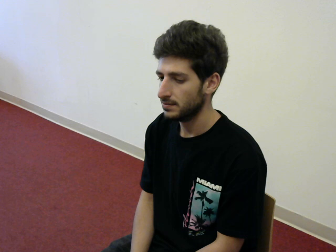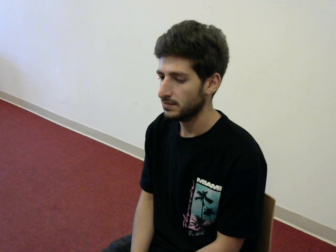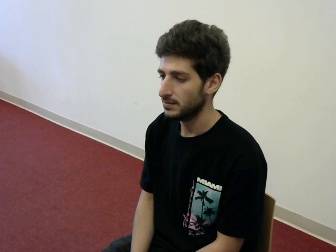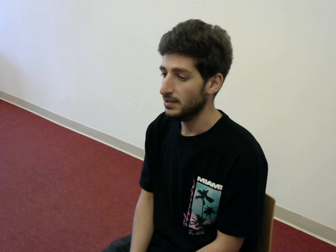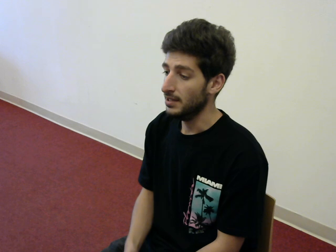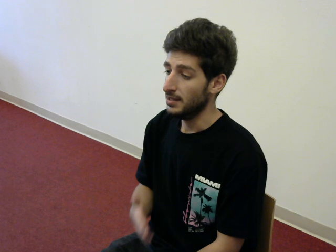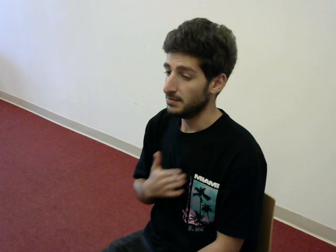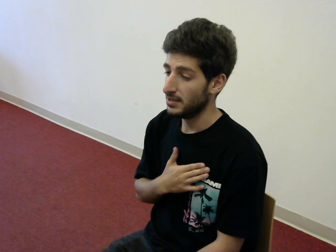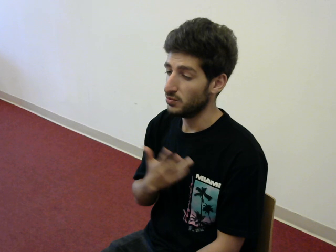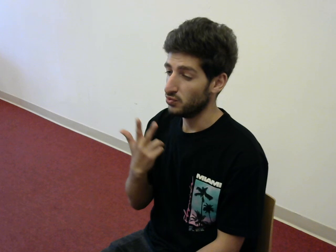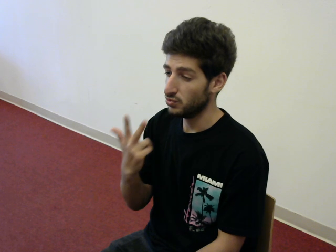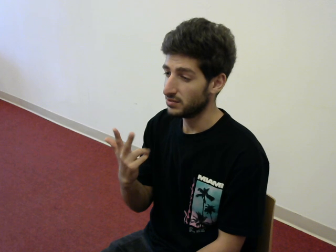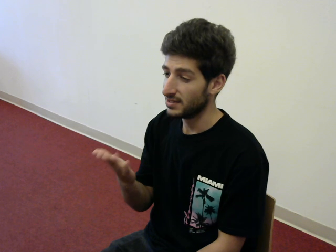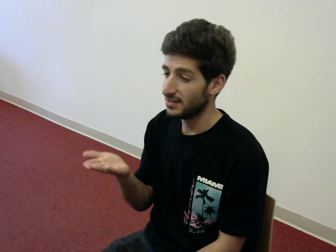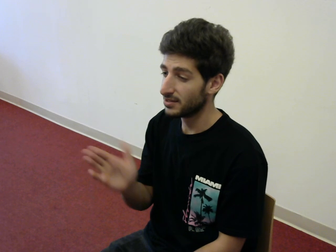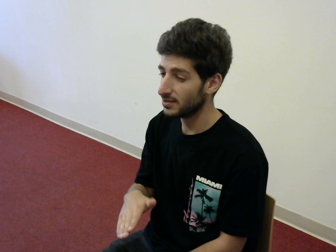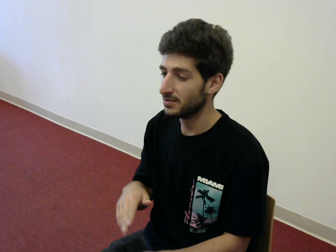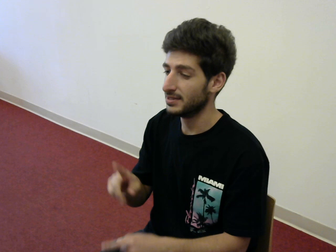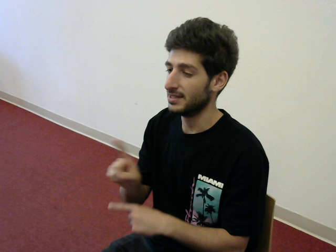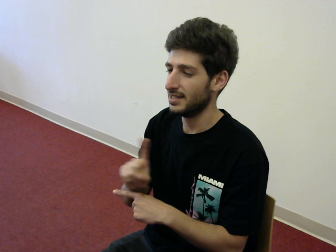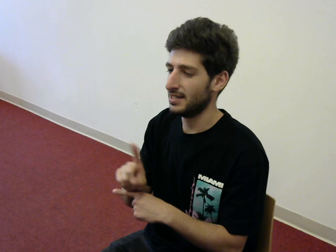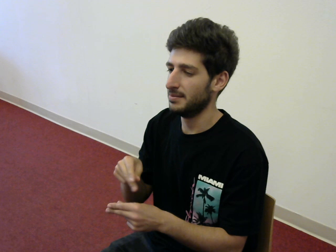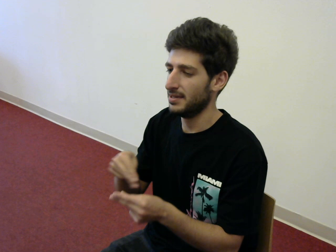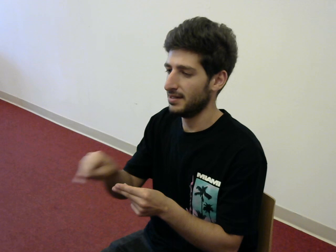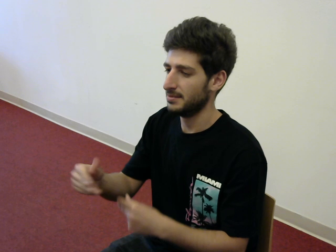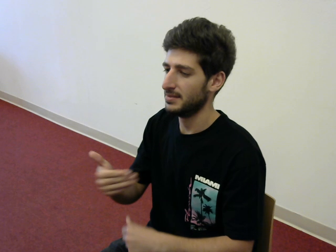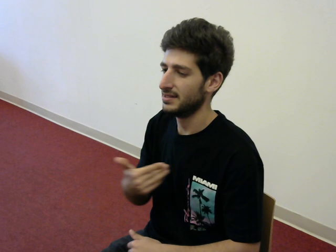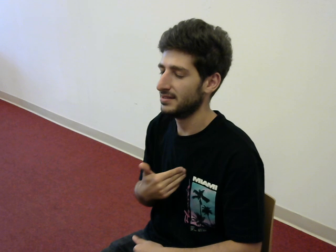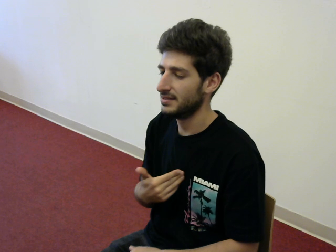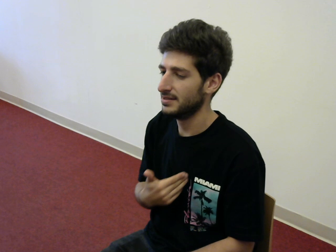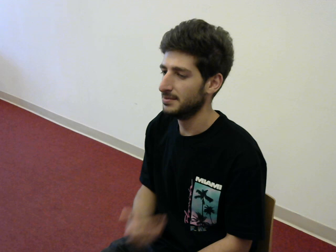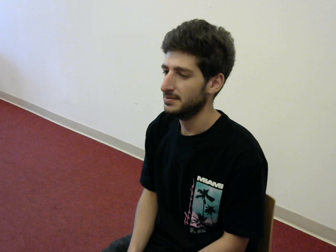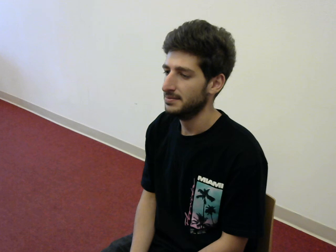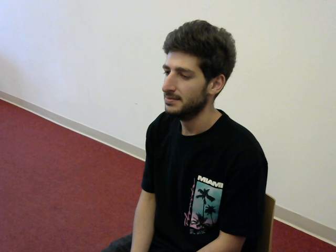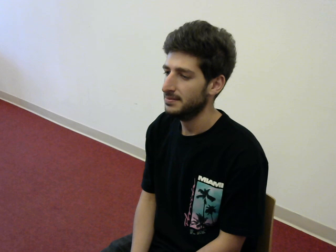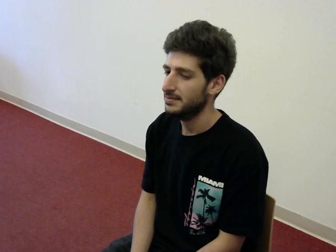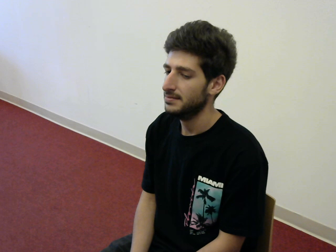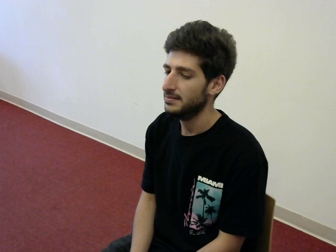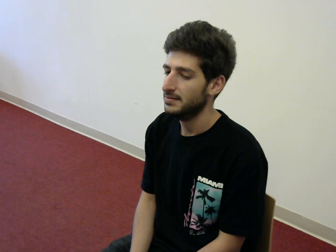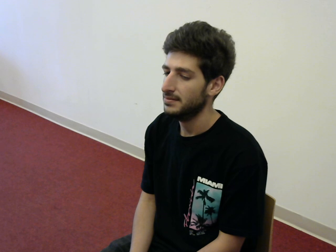Mən 3 ədəd qələm almaq istərdim